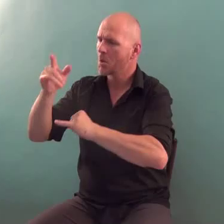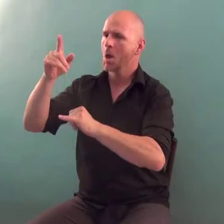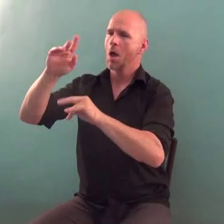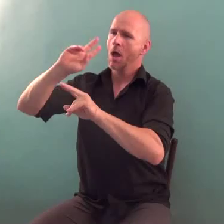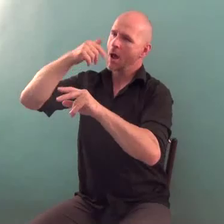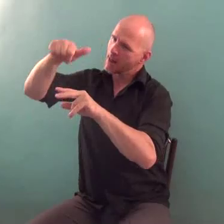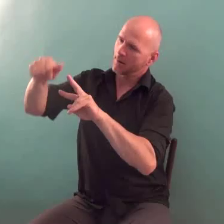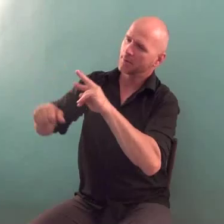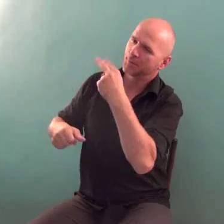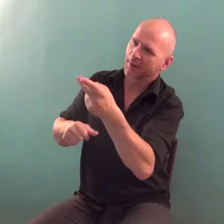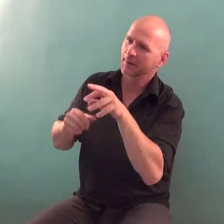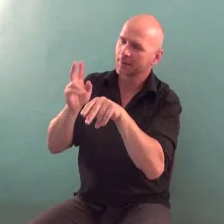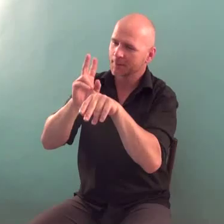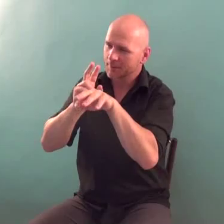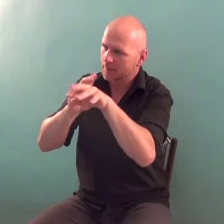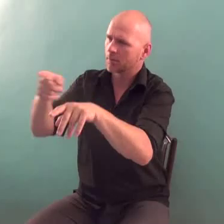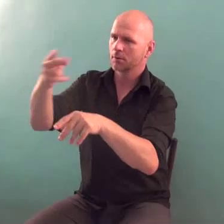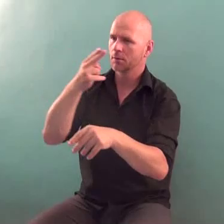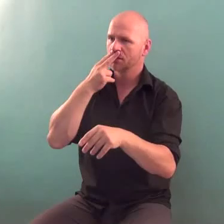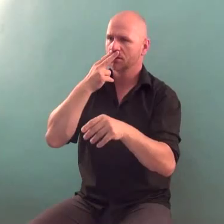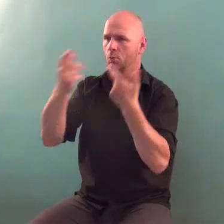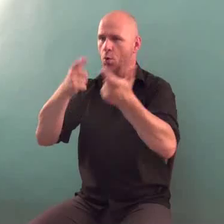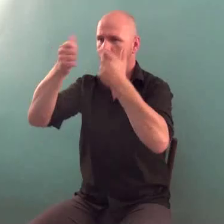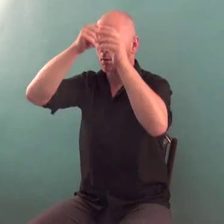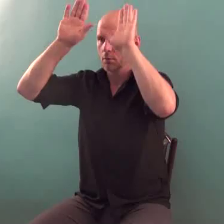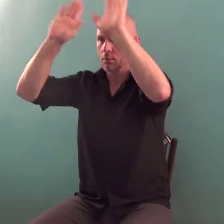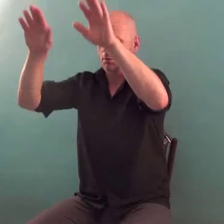W innym miejscu Charlie Chaplin wstawia szybę.